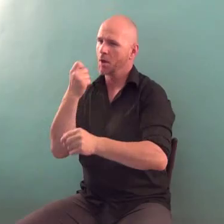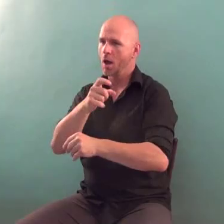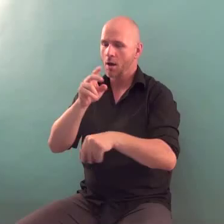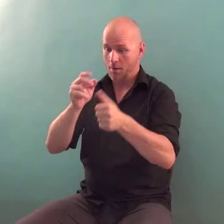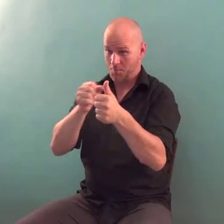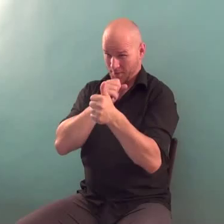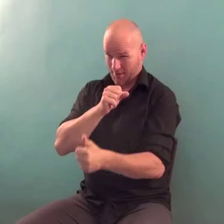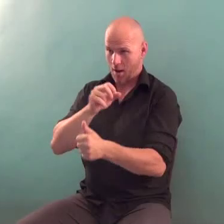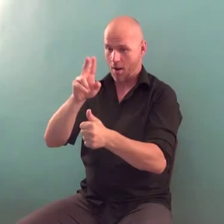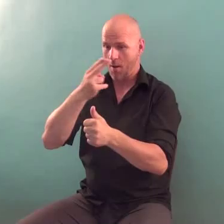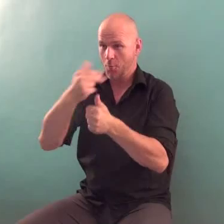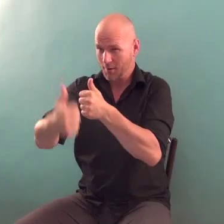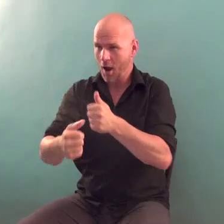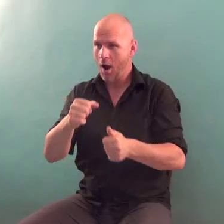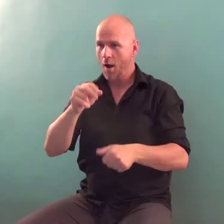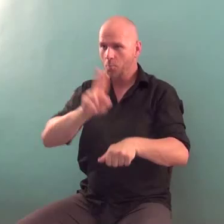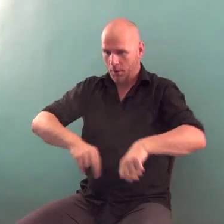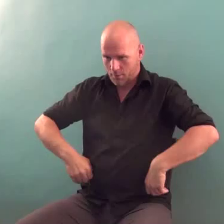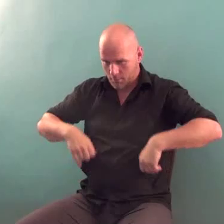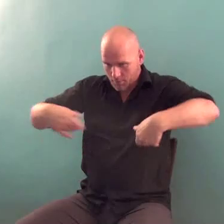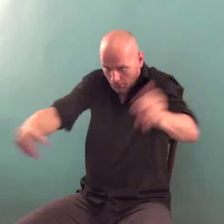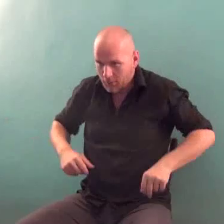Babcia stoi, obok niej Charlie Chaplin, a policjant szybko wyciąga ręce do przodu.